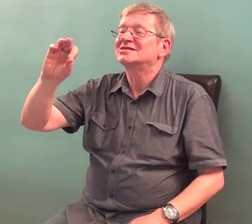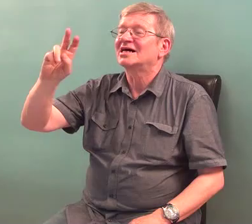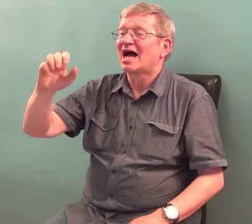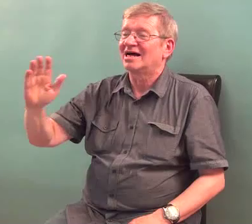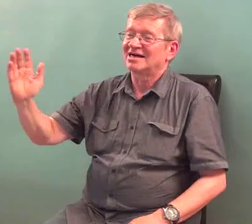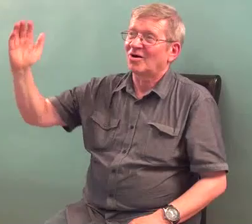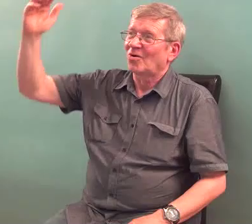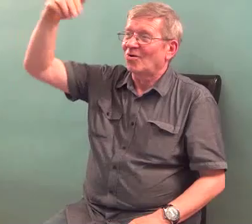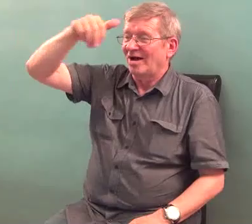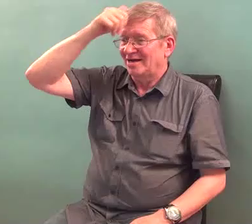To nazwa góry.